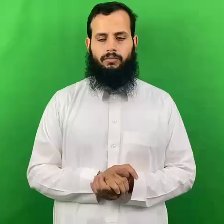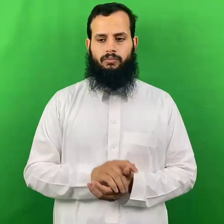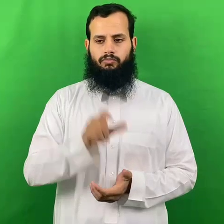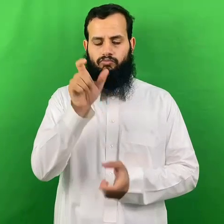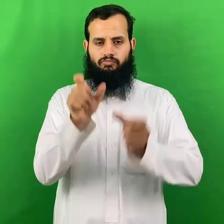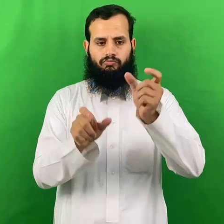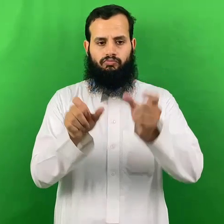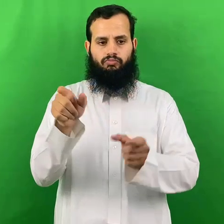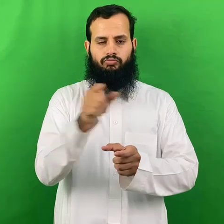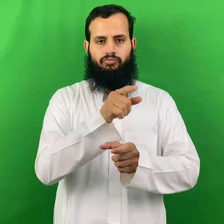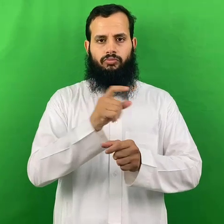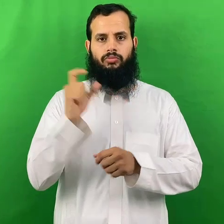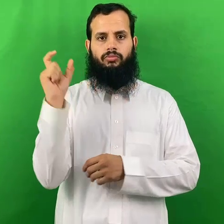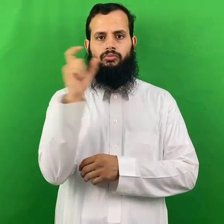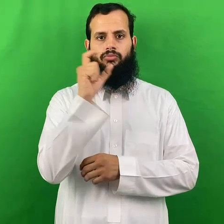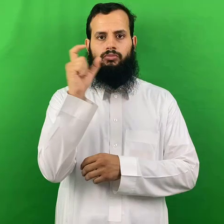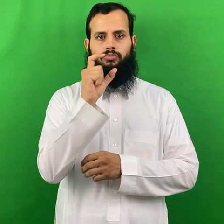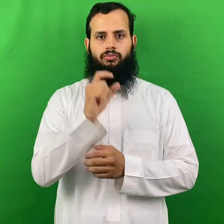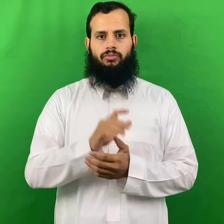أمة الإسلام